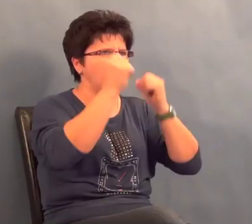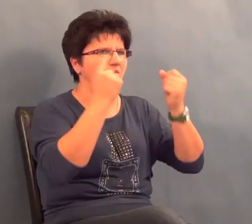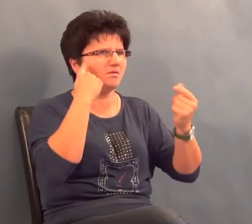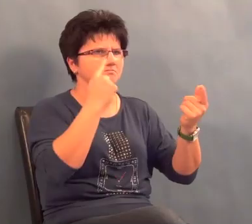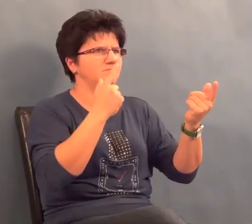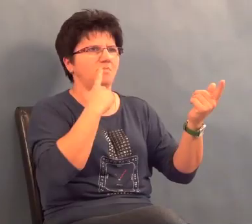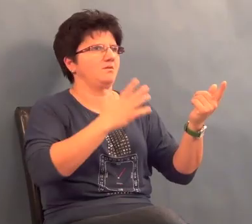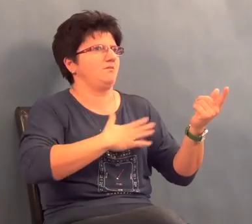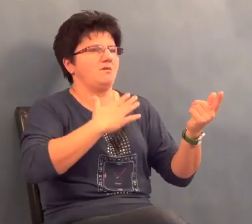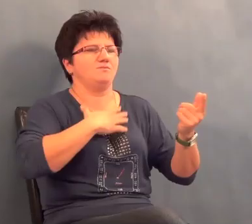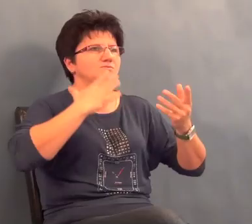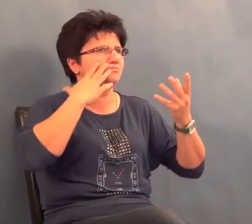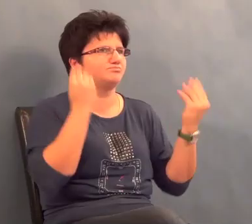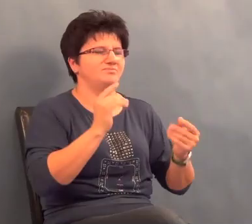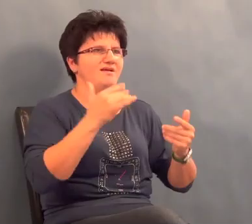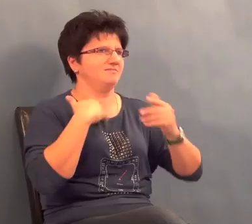Odpowiada, że nic nie poczuł, nie słyszał, spał.